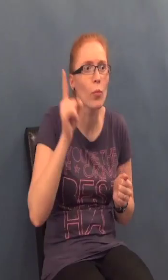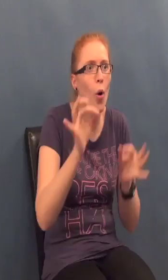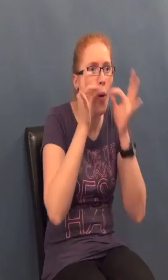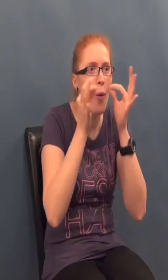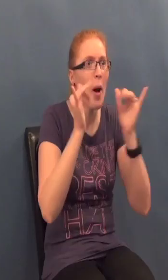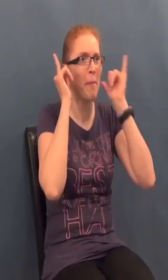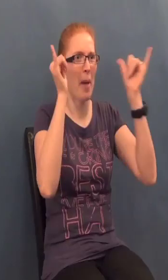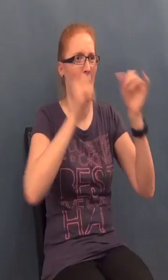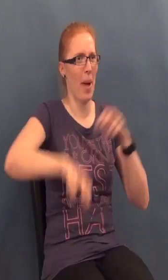Krzyczy i próbuje uciec.